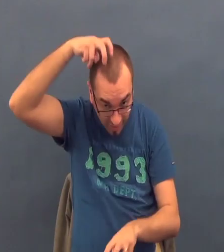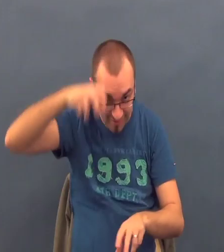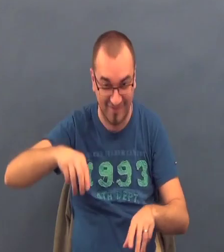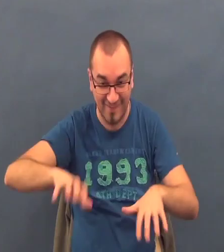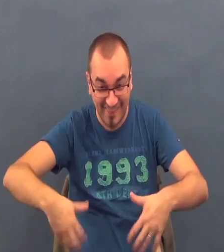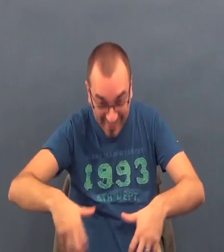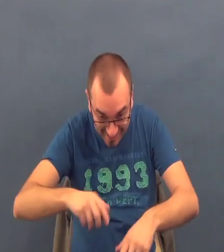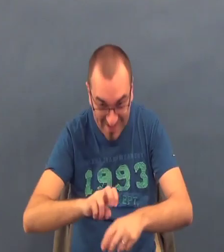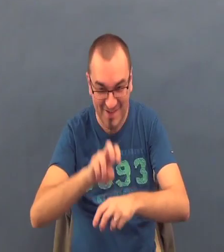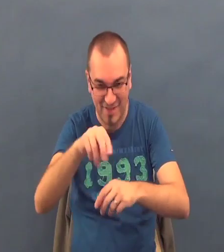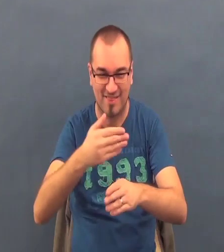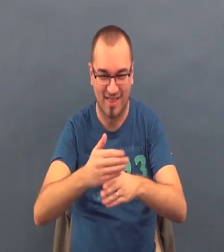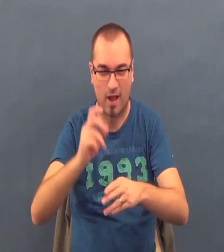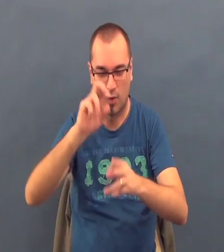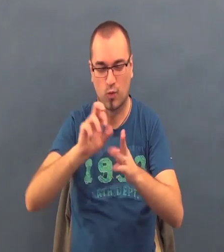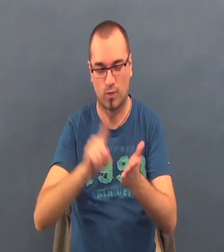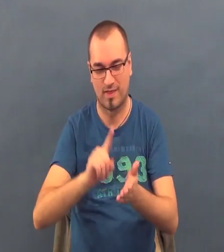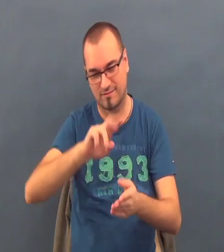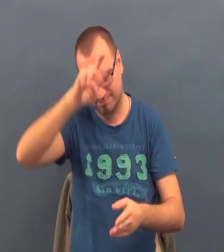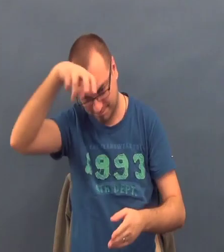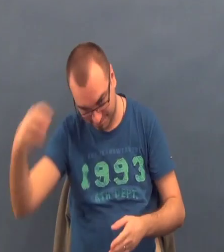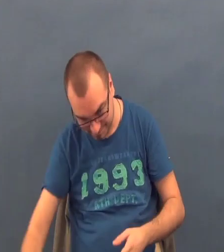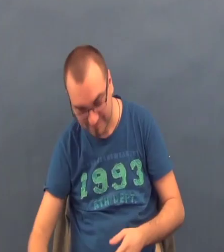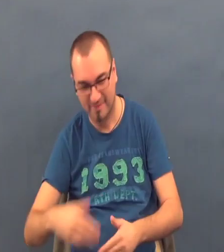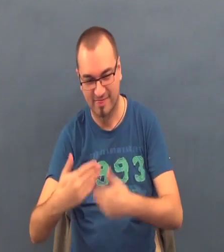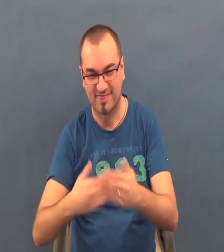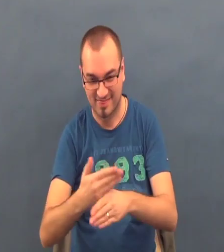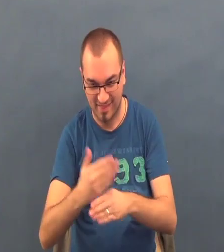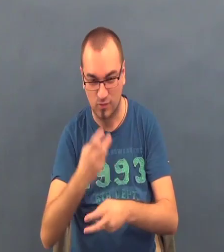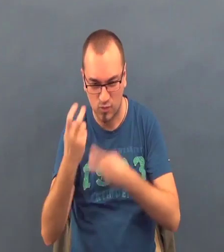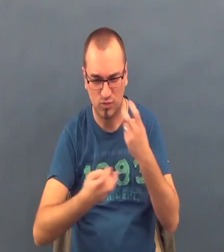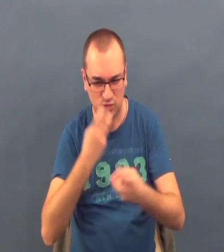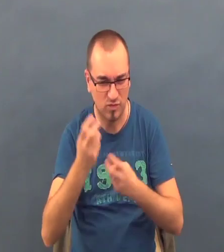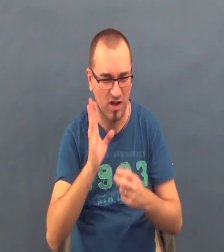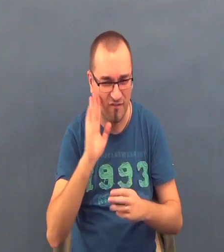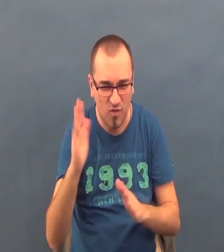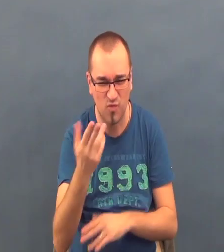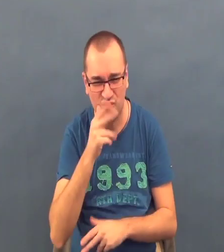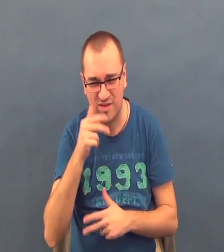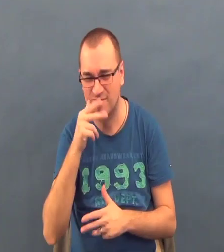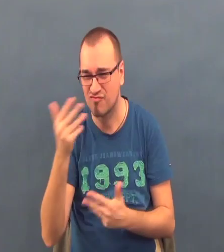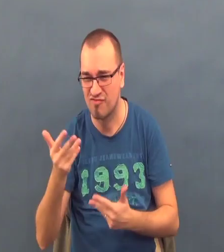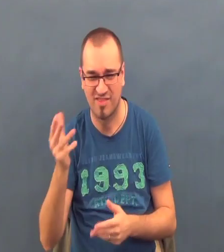Zwierzę zaczęło biec, skoczyło, a chłopcu się nie udało i spadł na ziemię, ale nadal szukał żaby i wołał: "Żabo, żabo, gdzie jesteś?".